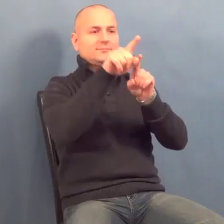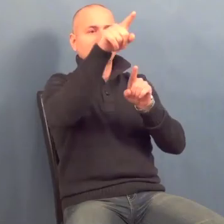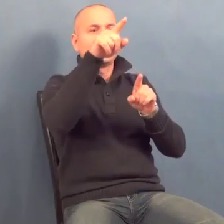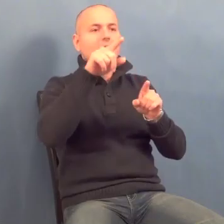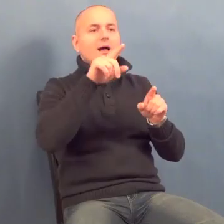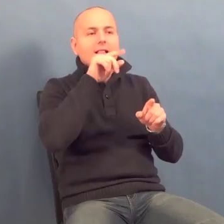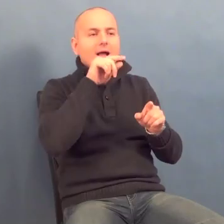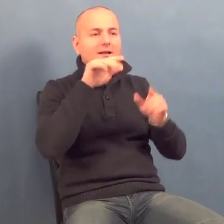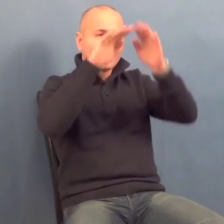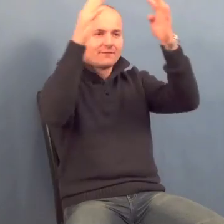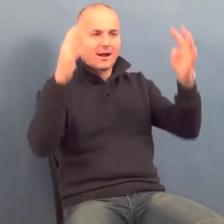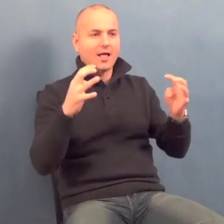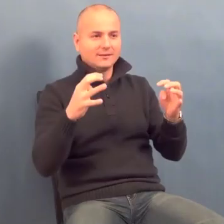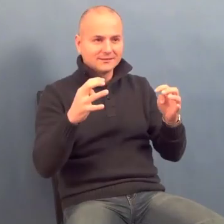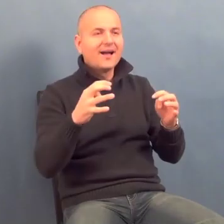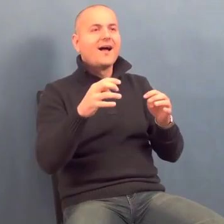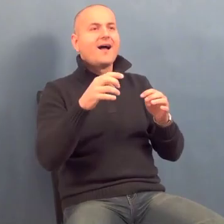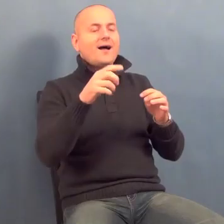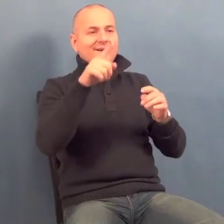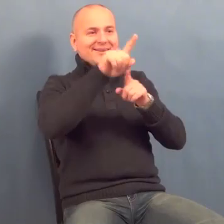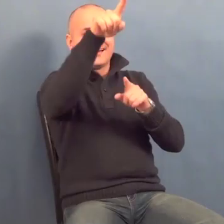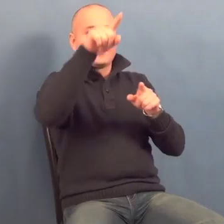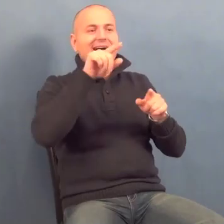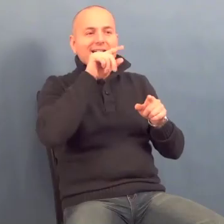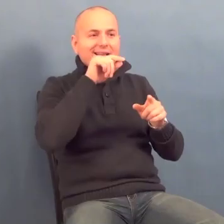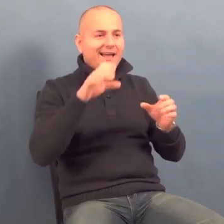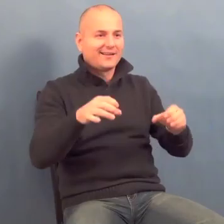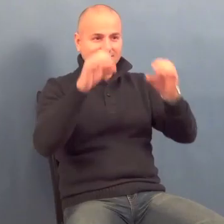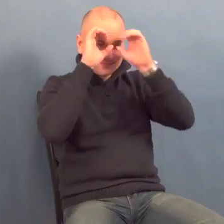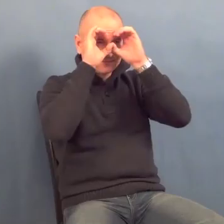Na przeciwko w klatce siedzi ptaszek i też patrzy przez lornetkę.